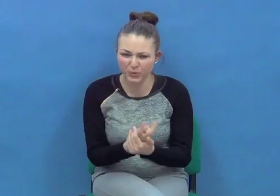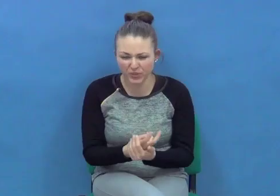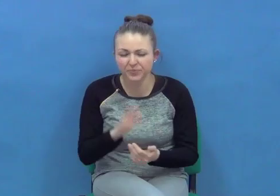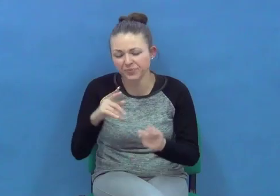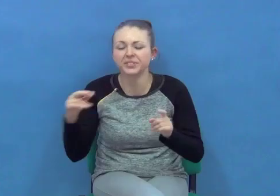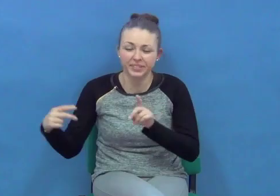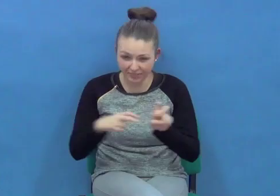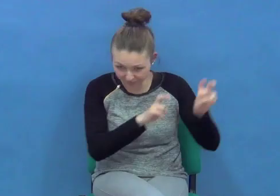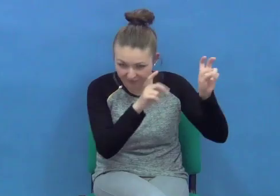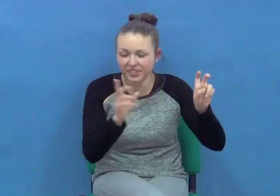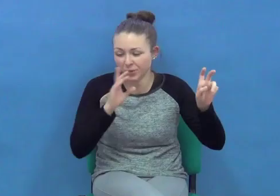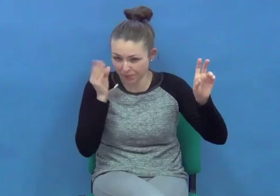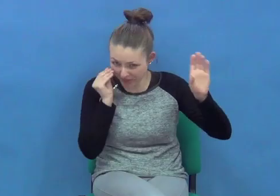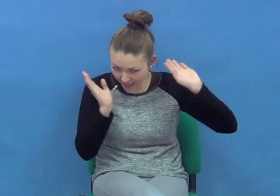Powiedział, że idzie na górę spać.